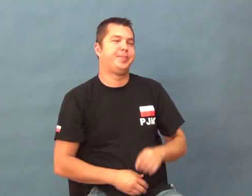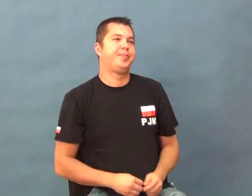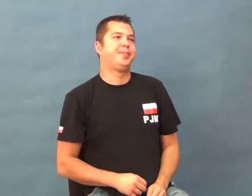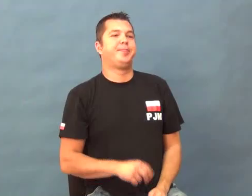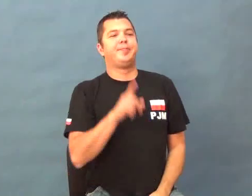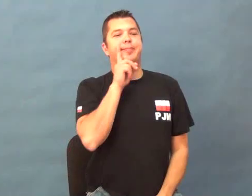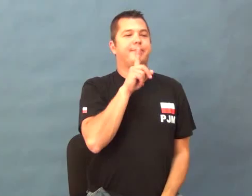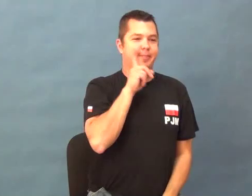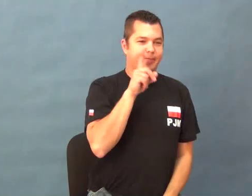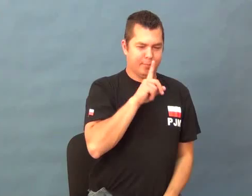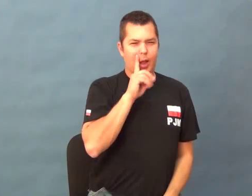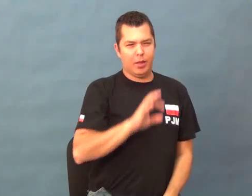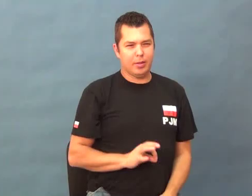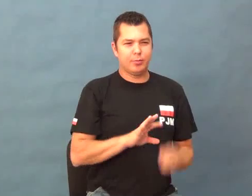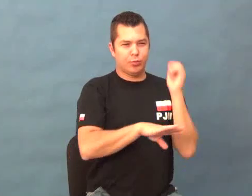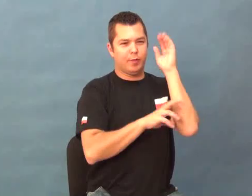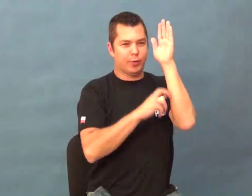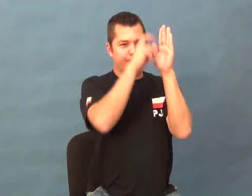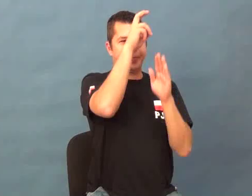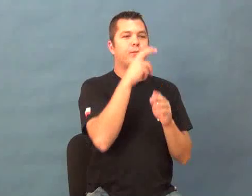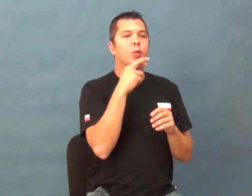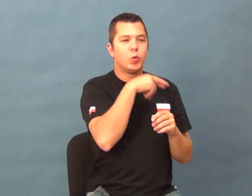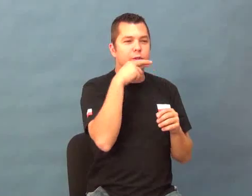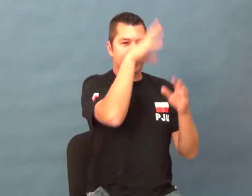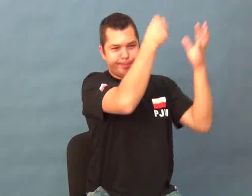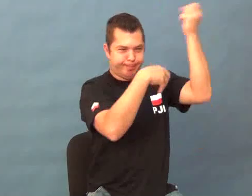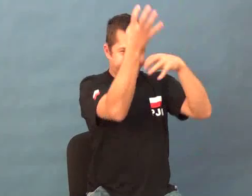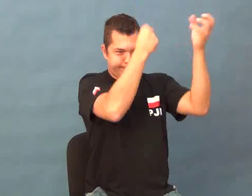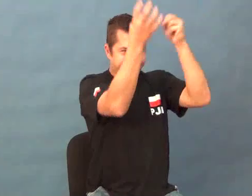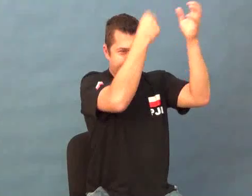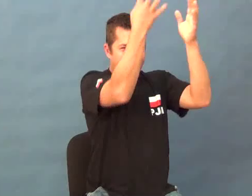Mężczyzna, pan, wchodzi na drzewo i zbiera gruszki.